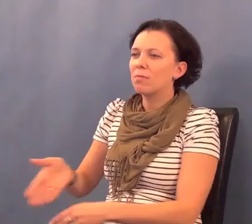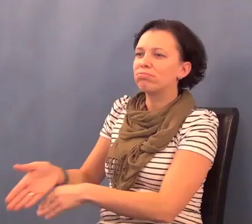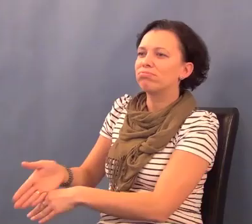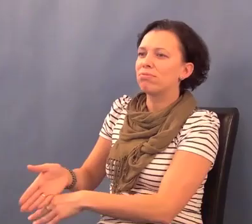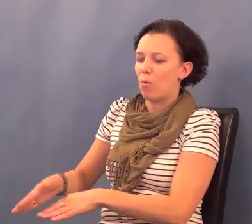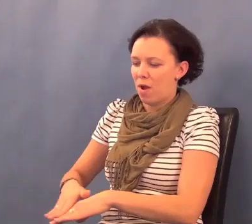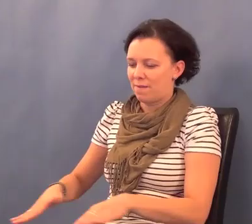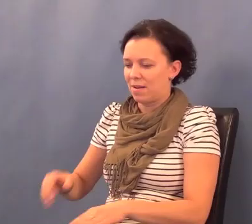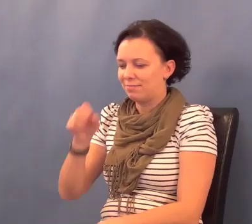Piłowanie ławki.